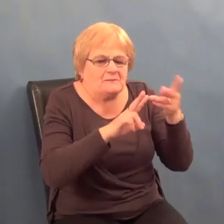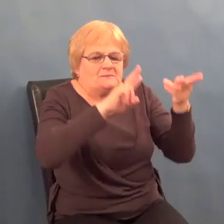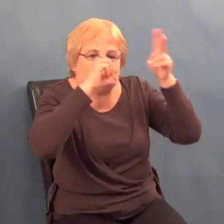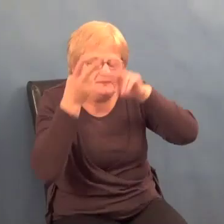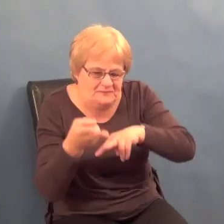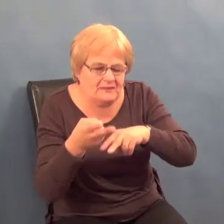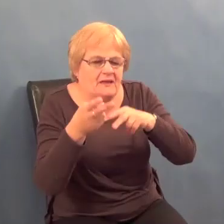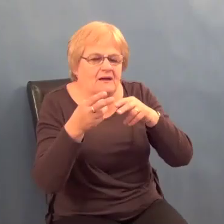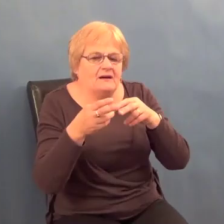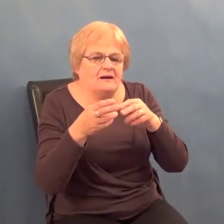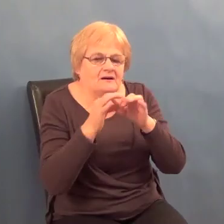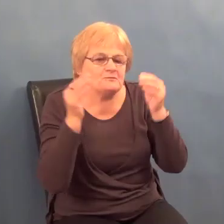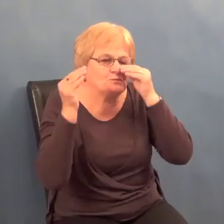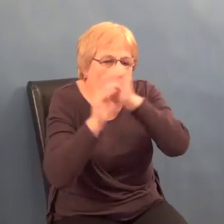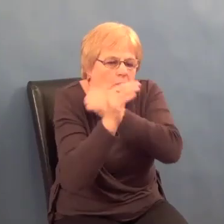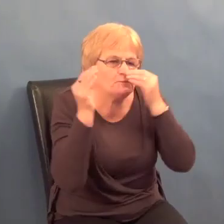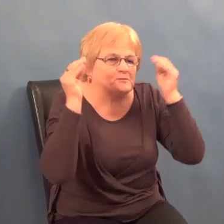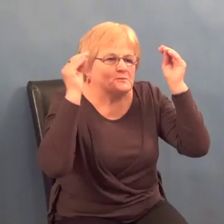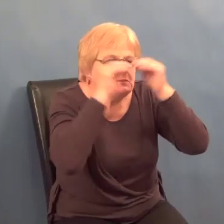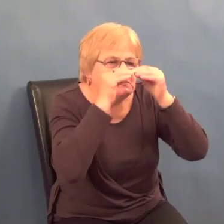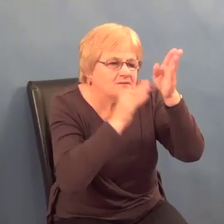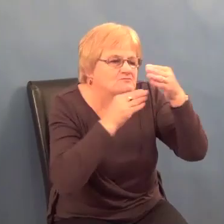Następnie w pewnym momencie, dotykają się pyskami przez szkło.